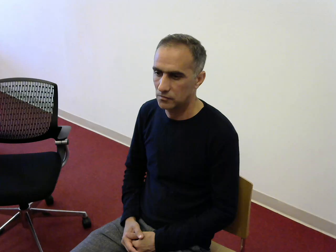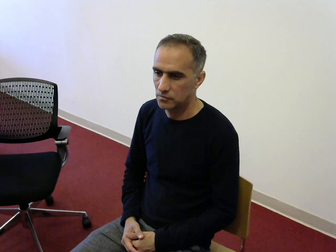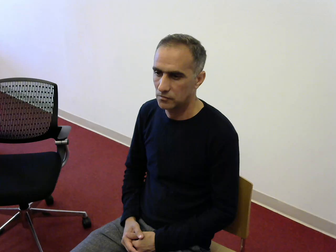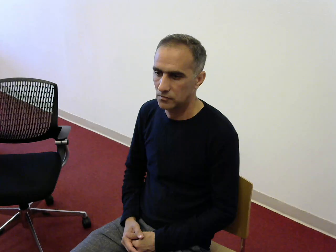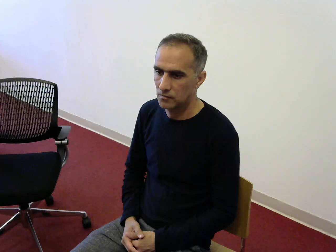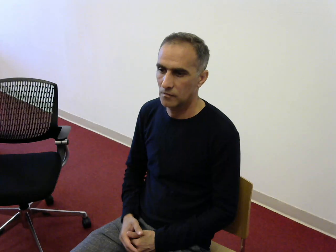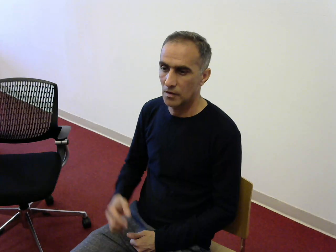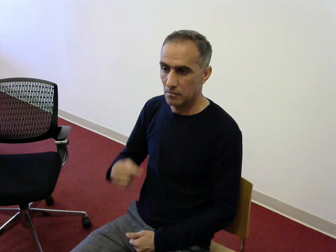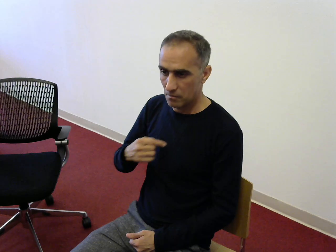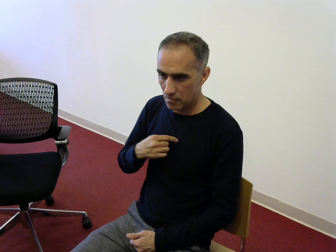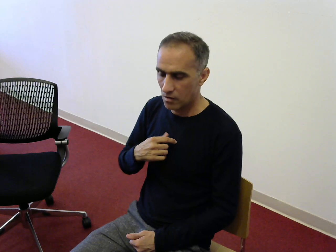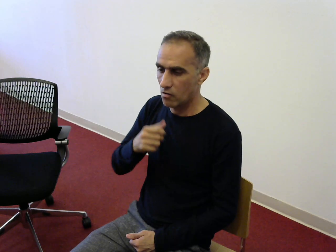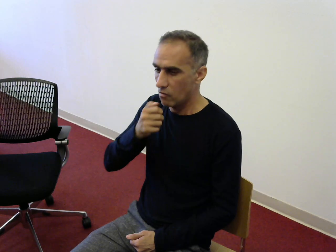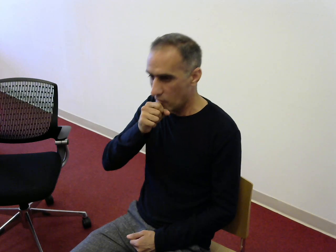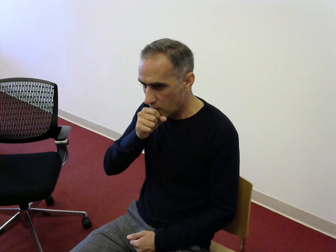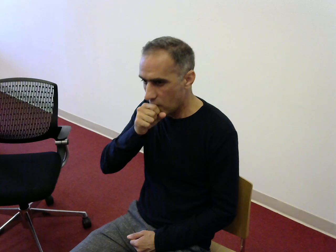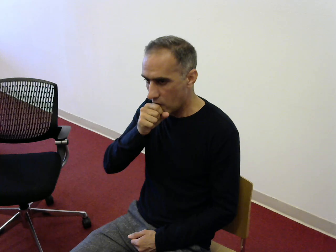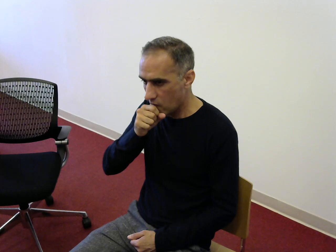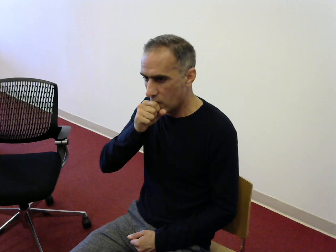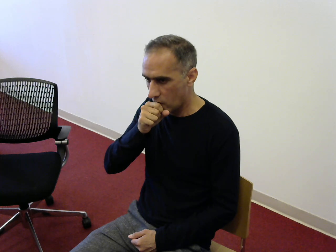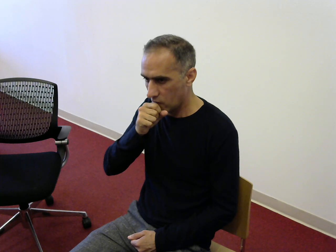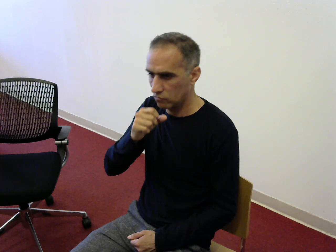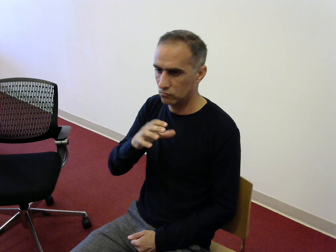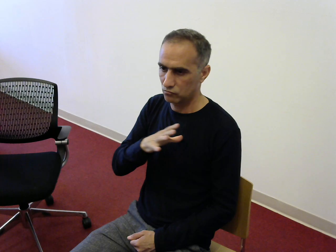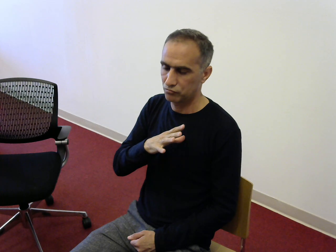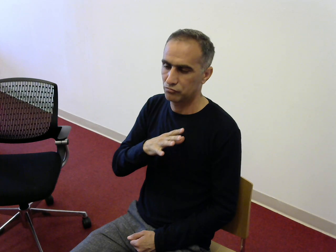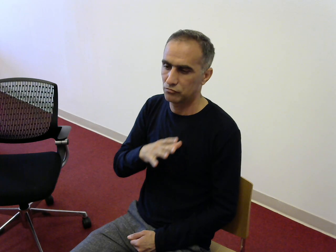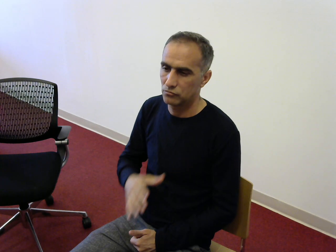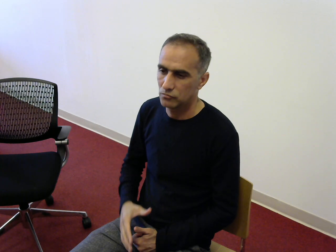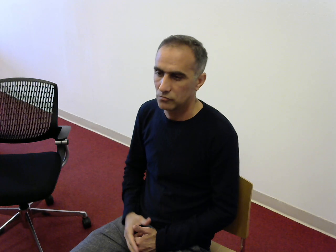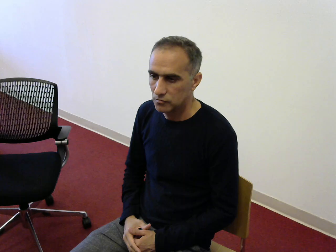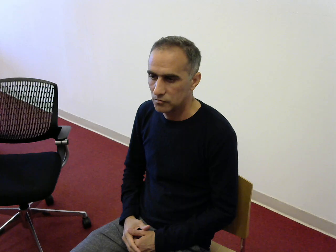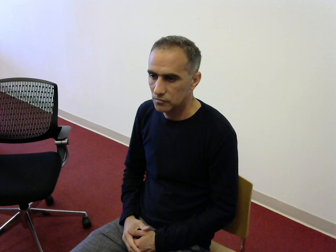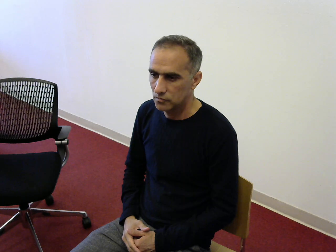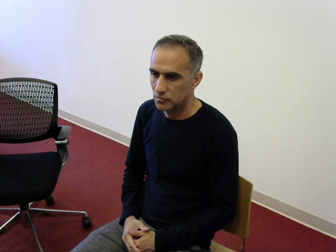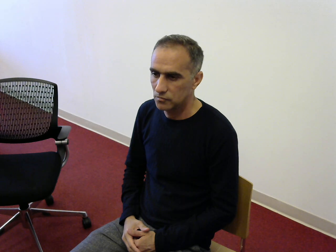Mən zökəm olmuşam